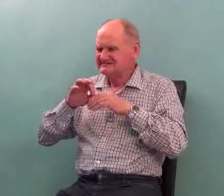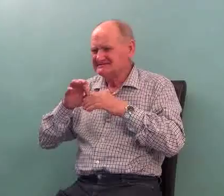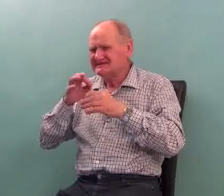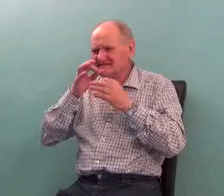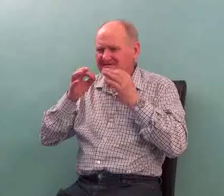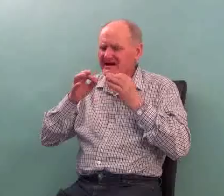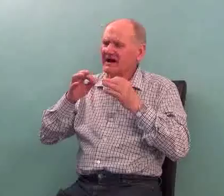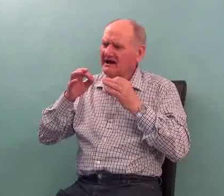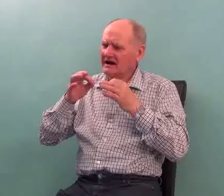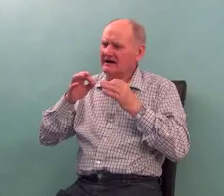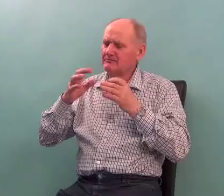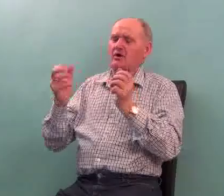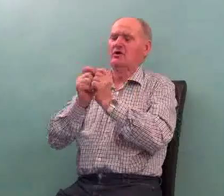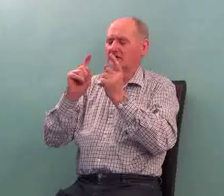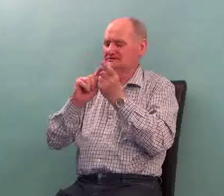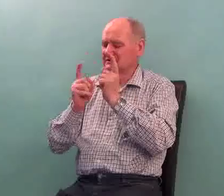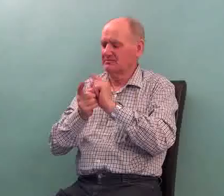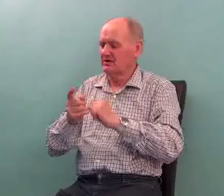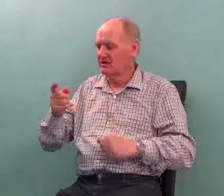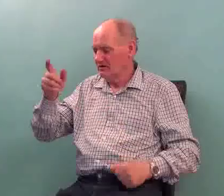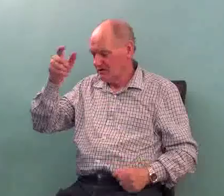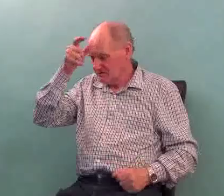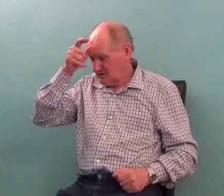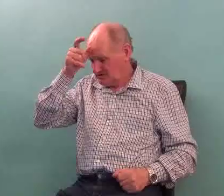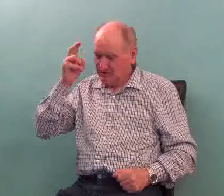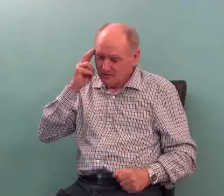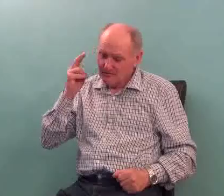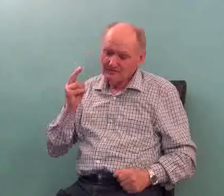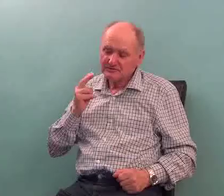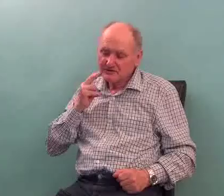Popytałem ludzi i udało nam się spotkać Głuchych Turków.